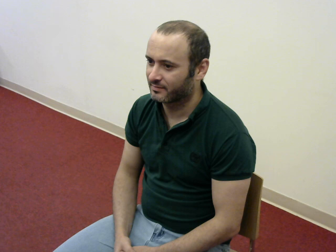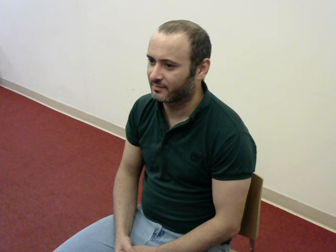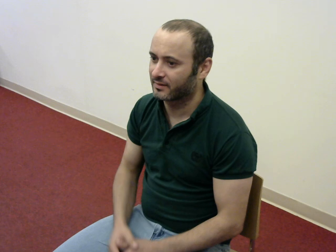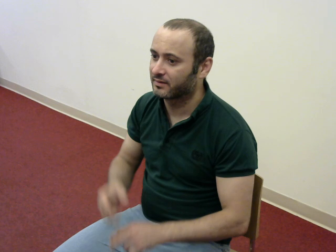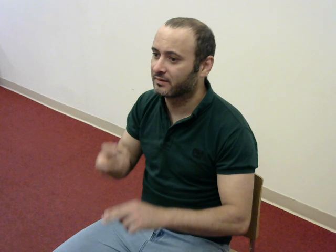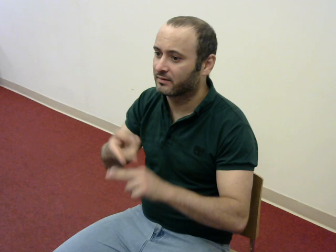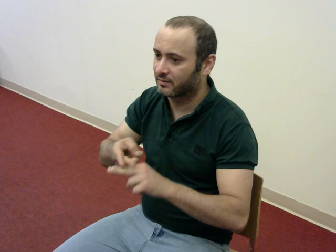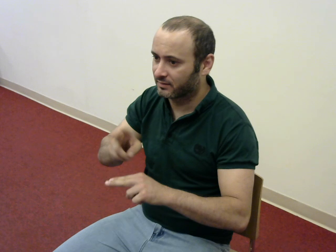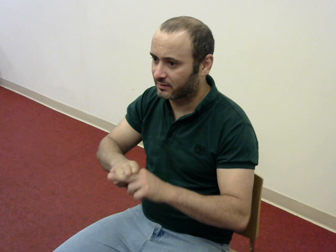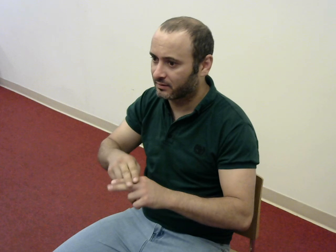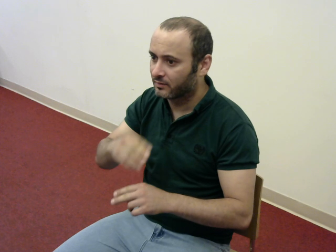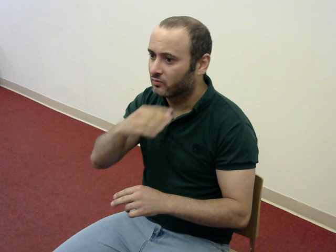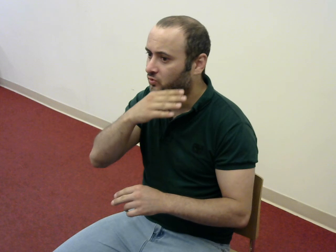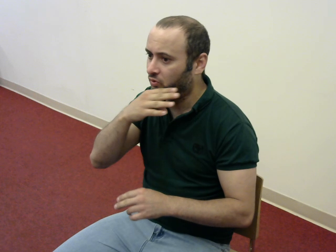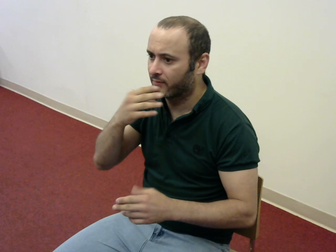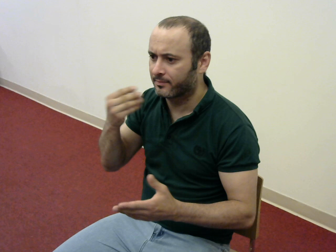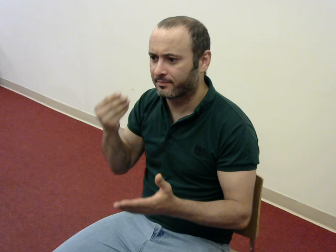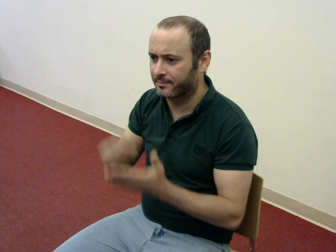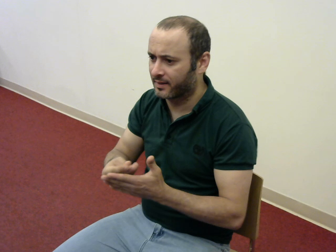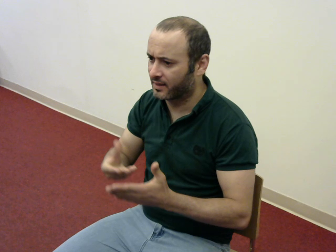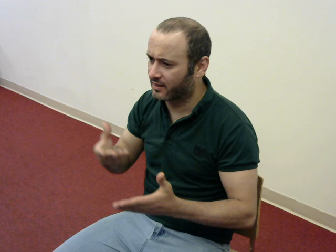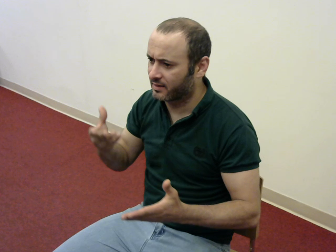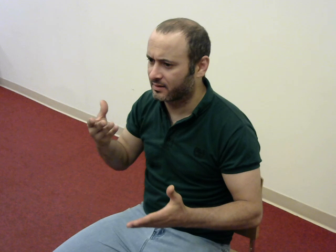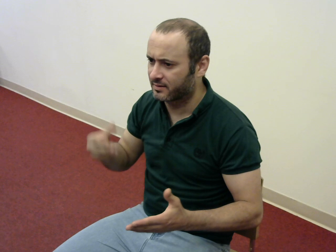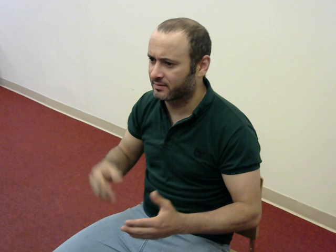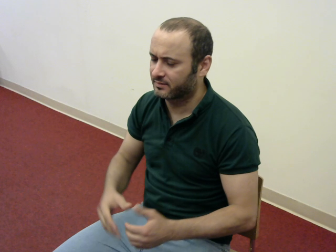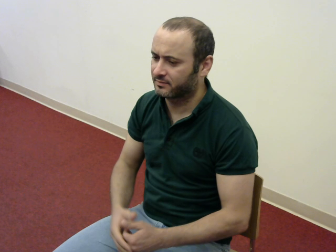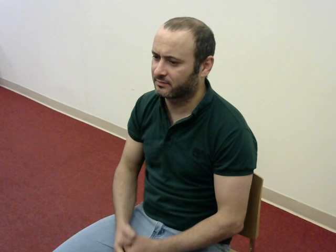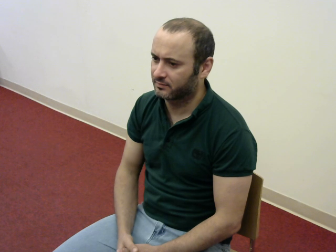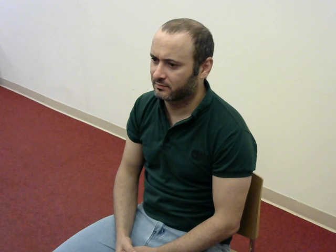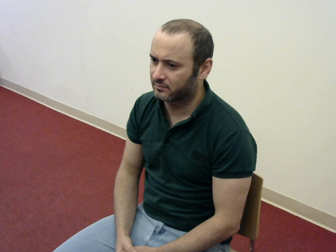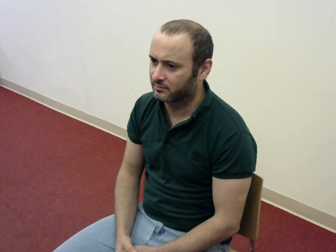Bu çox bahadır